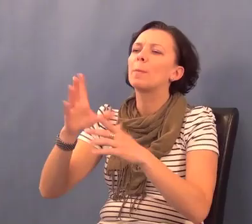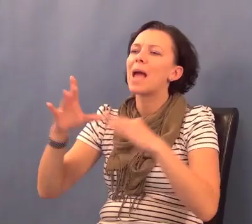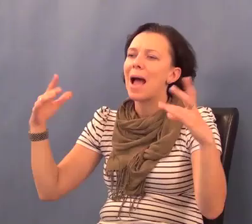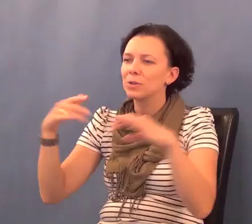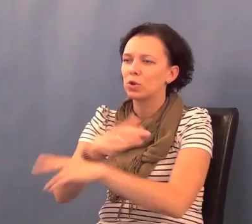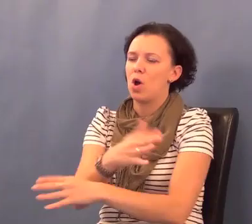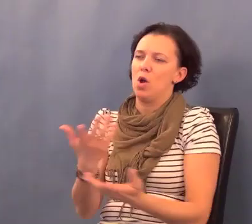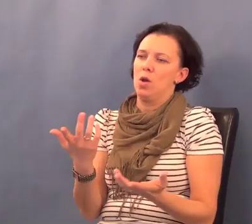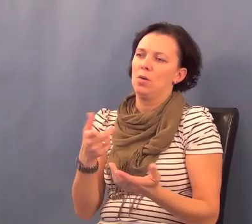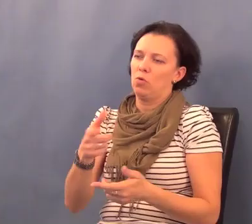Chodzenie po mieście.